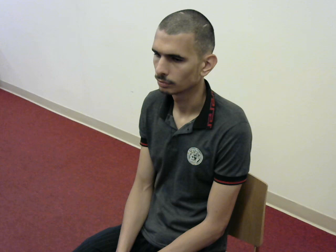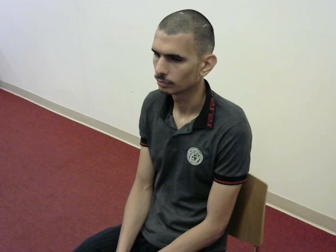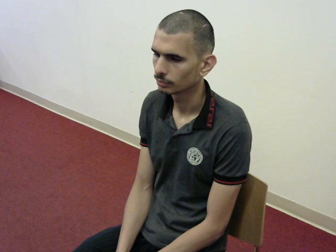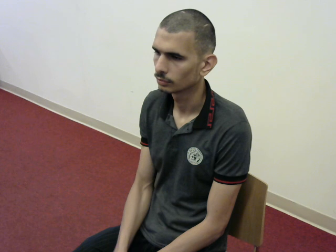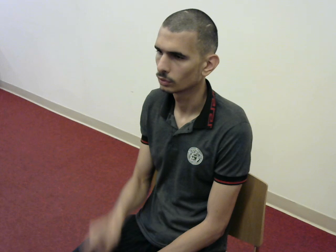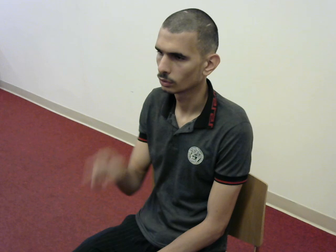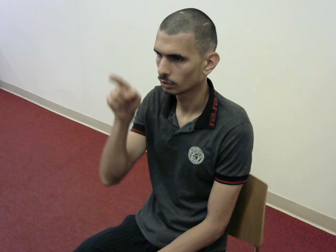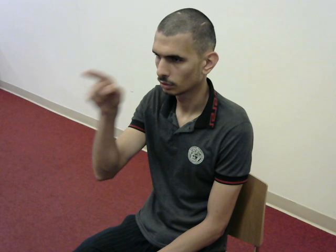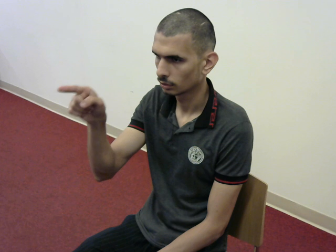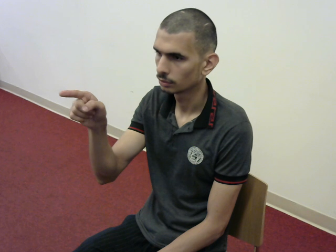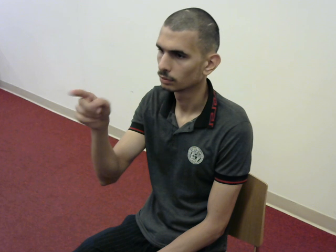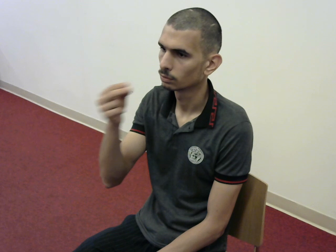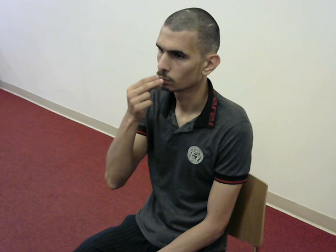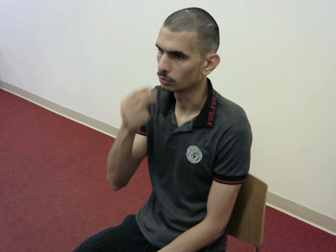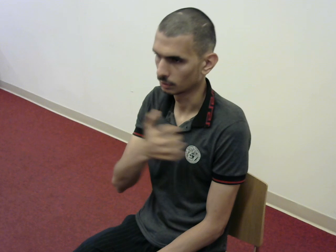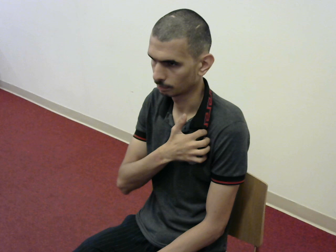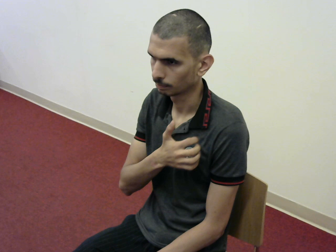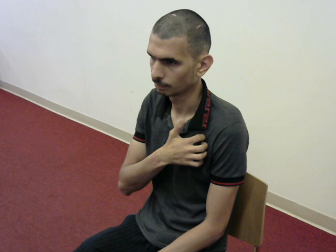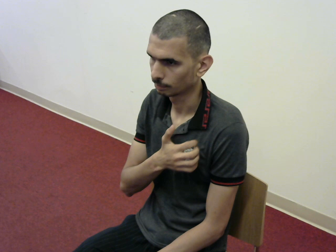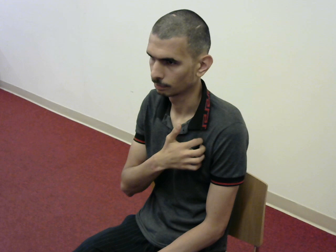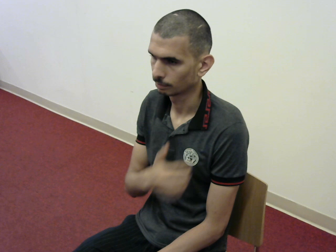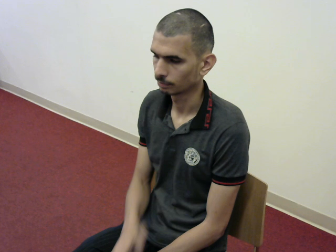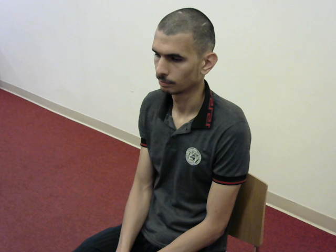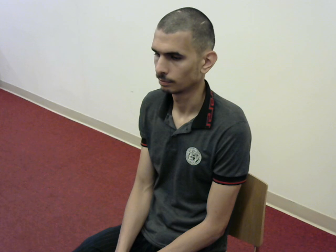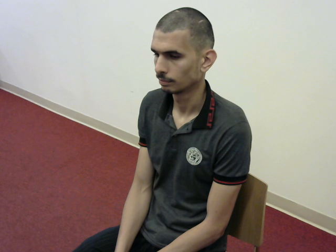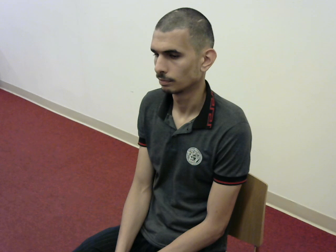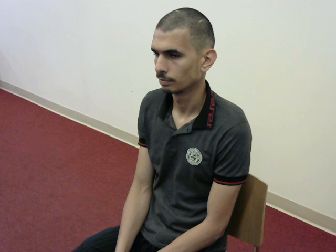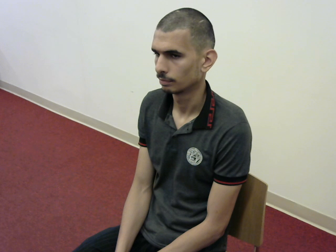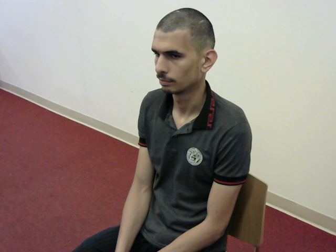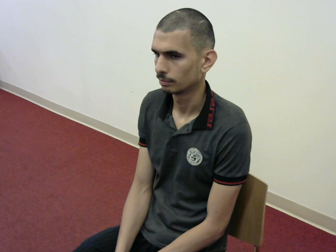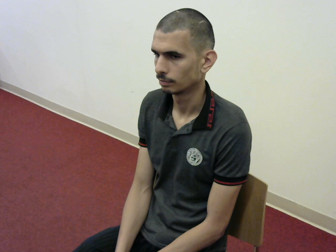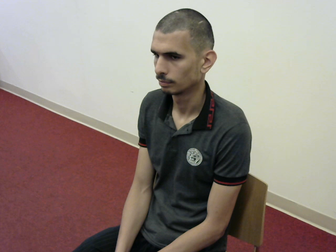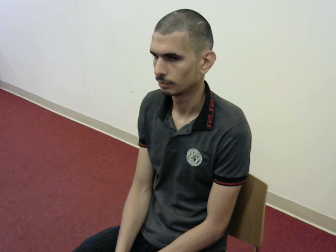Siz yemək istəyirsiniz?